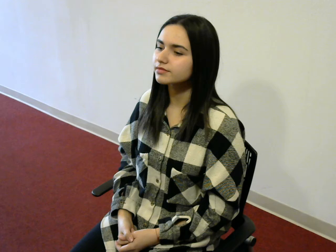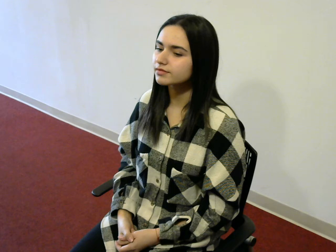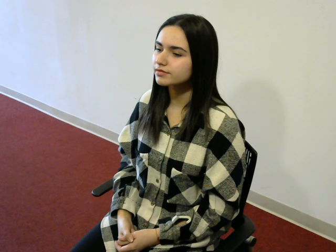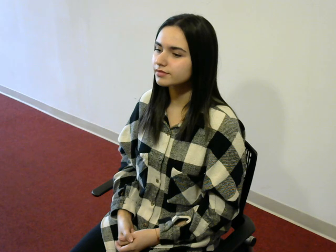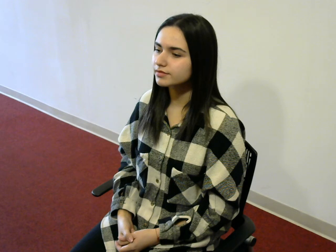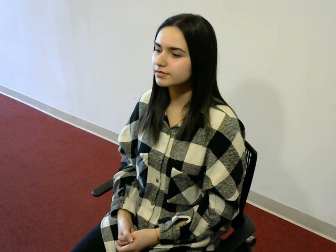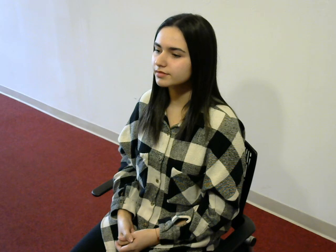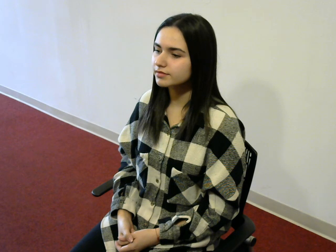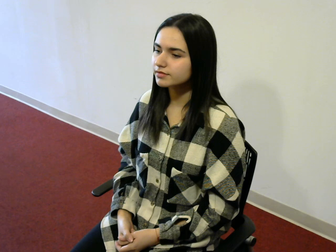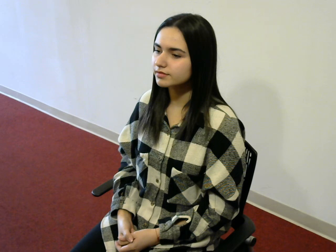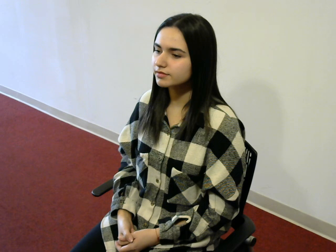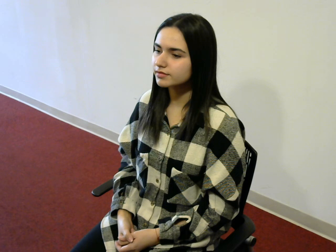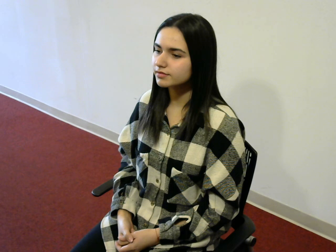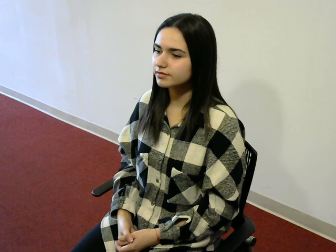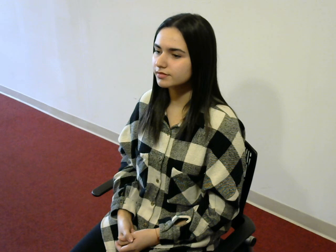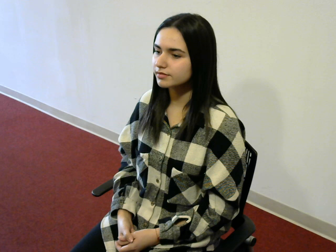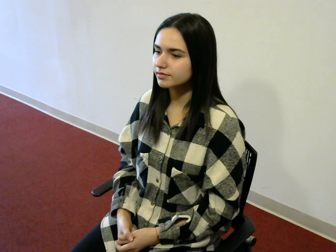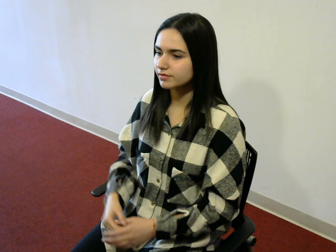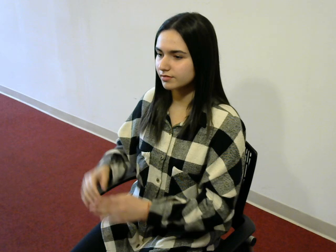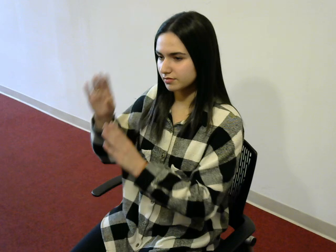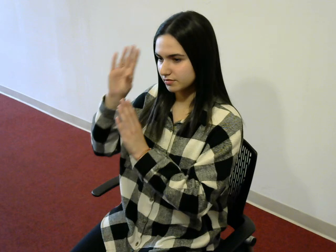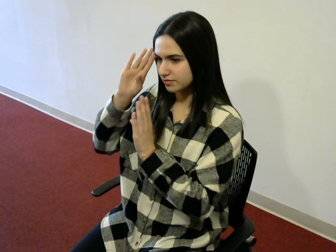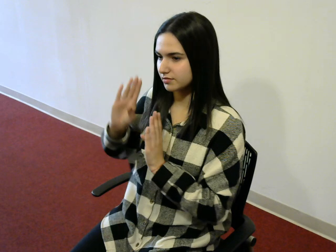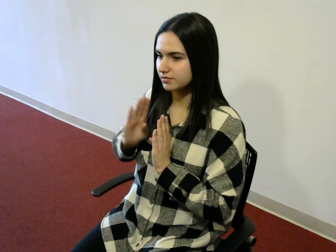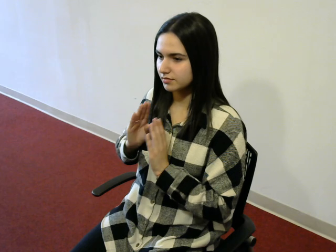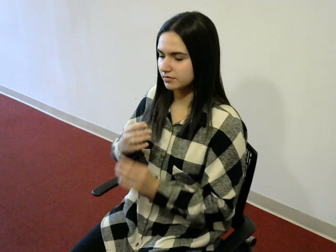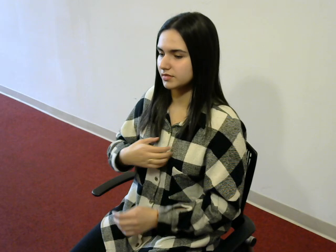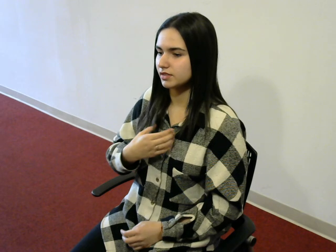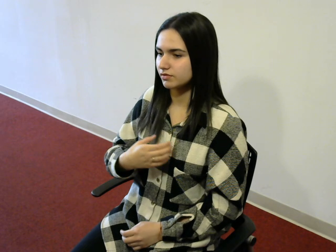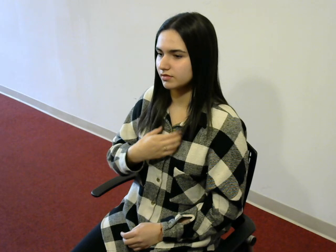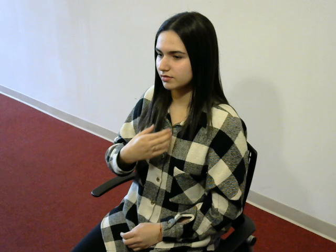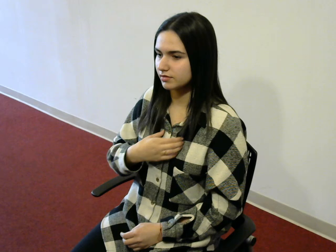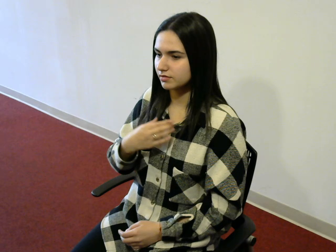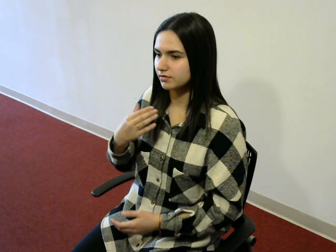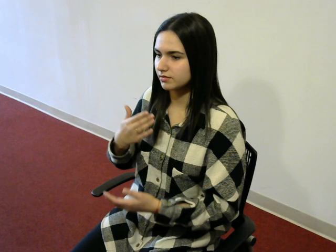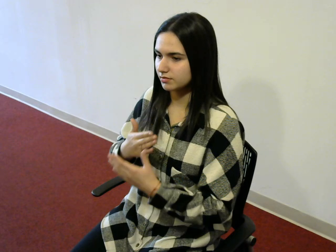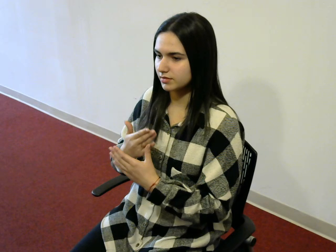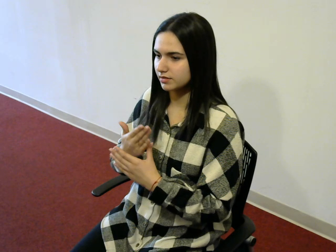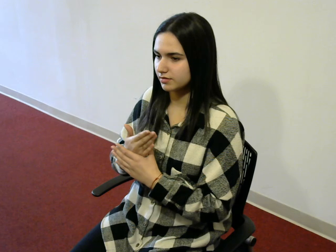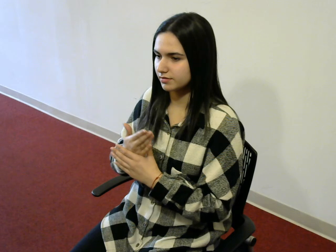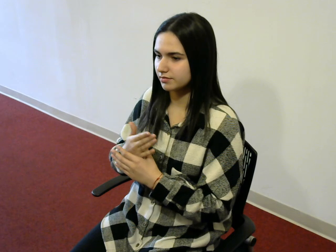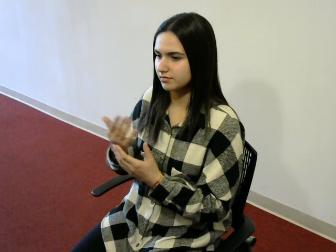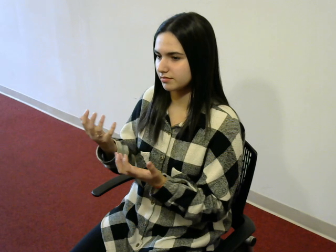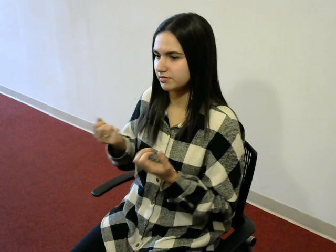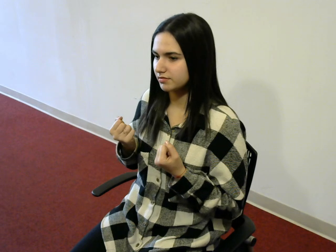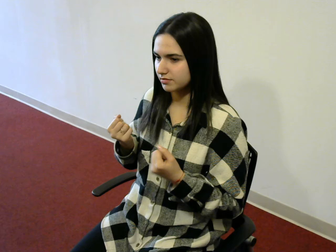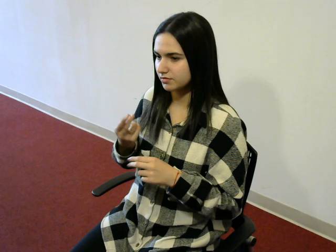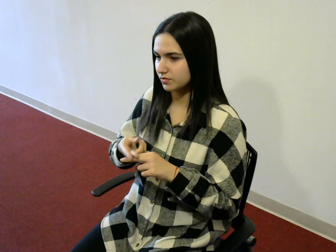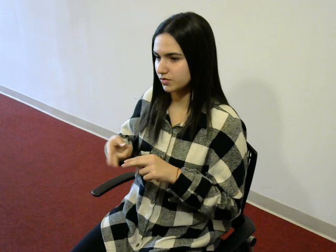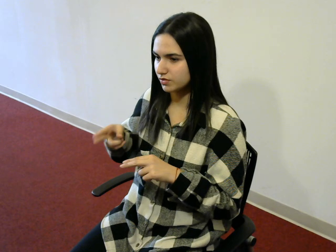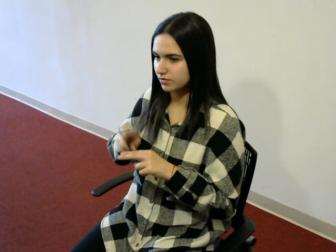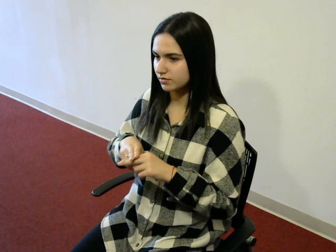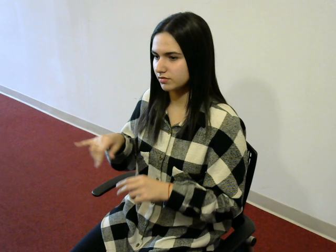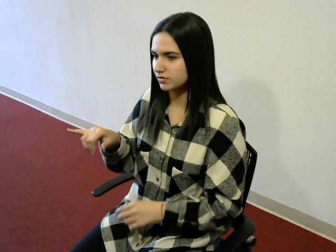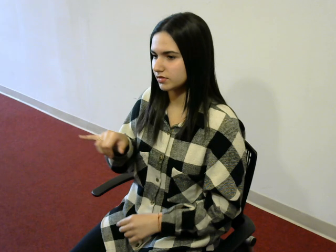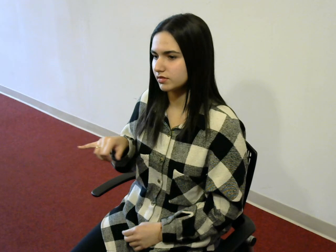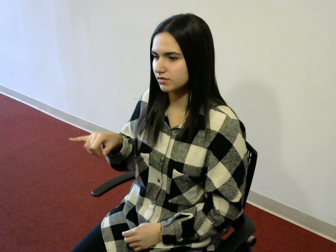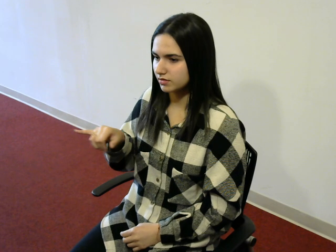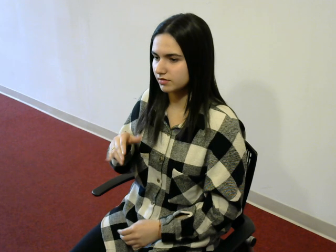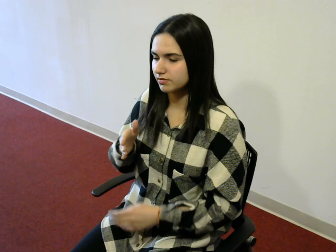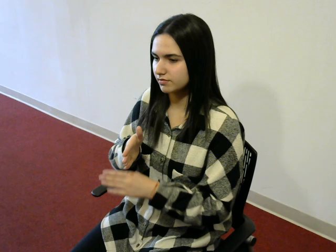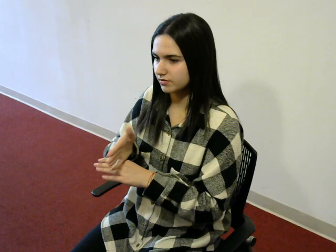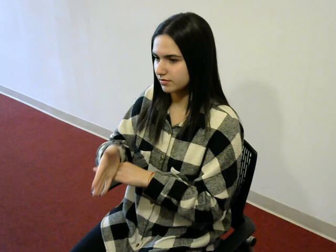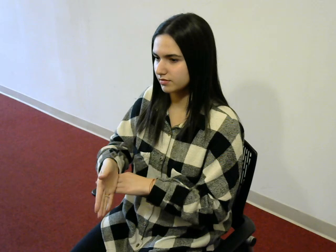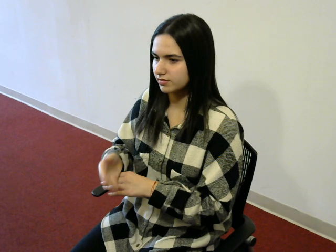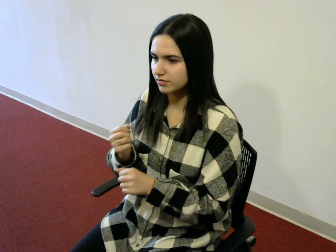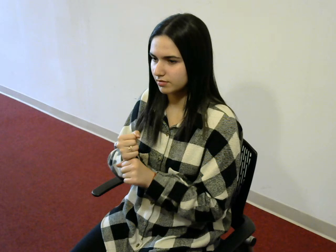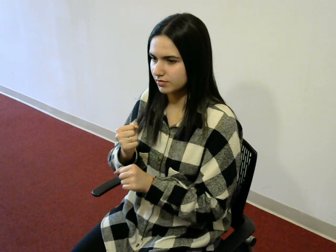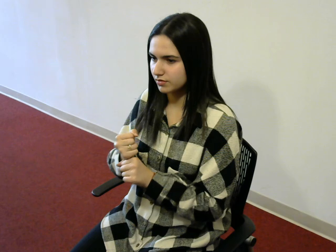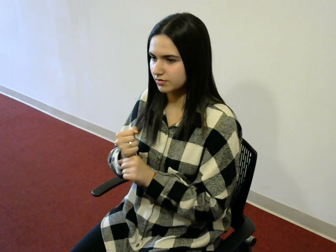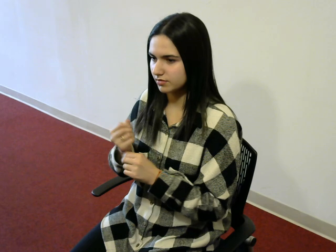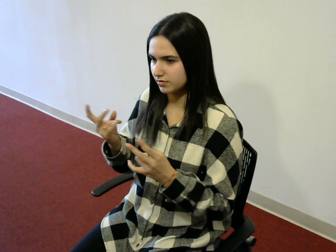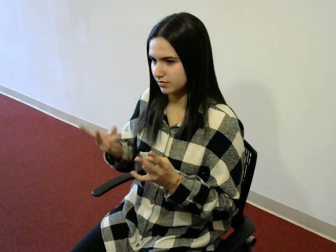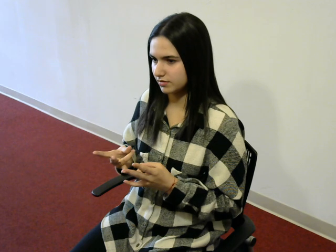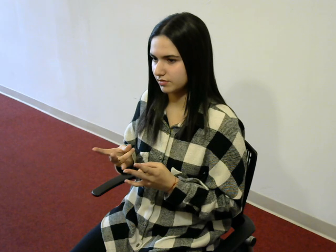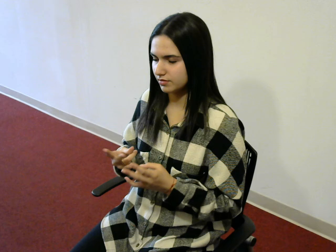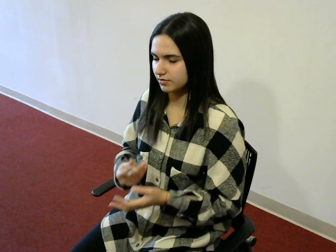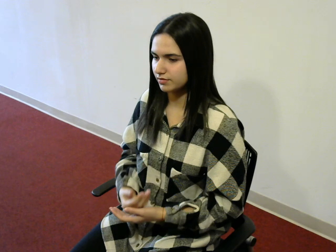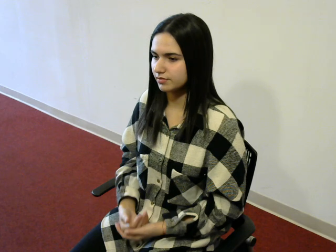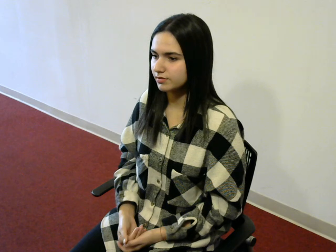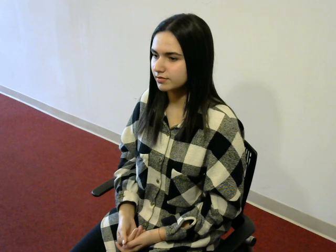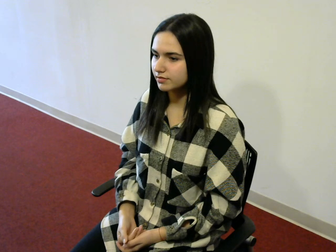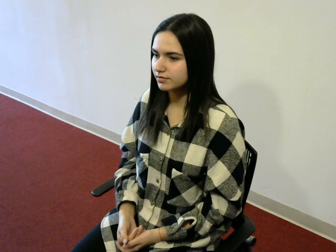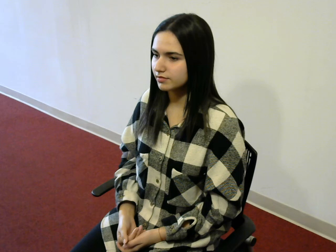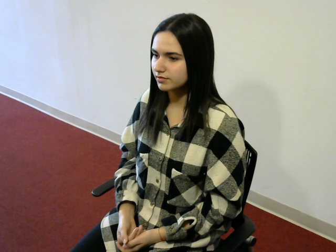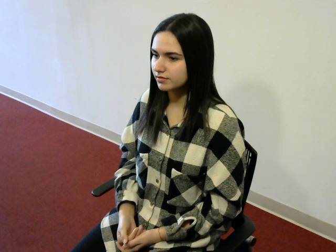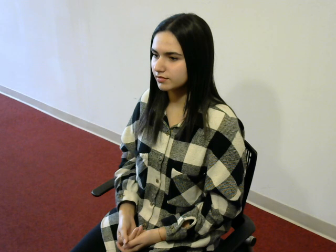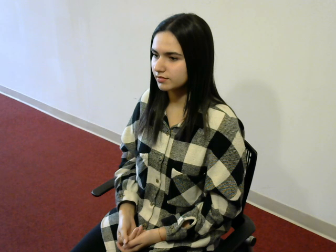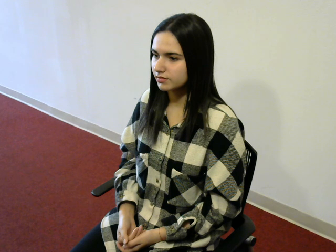Ünvanlı sosial yardım almaq üçün hara müraciət etmək lazımdır